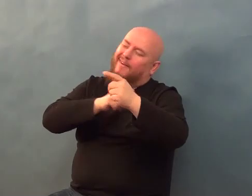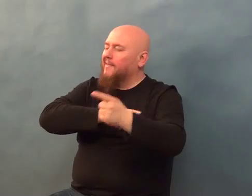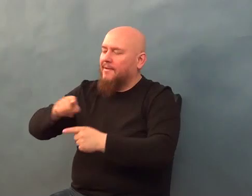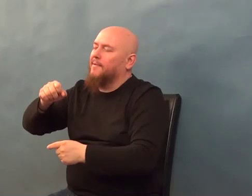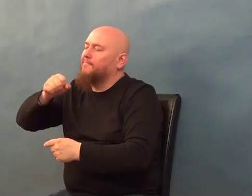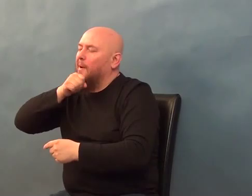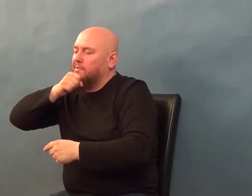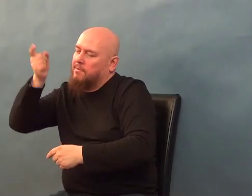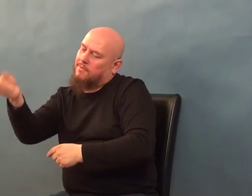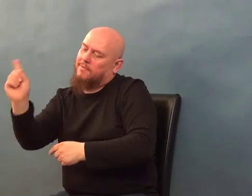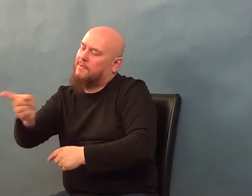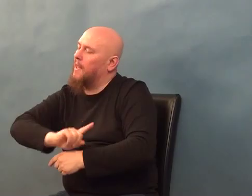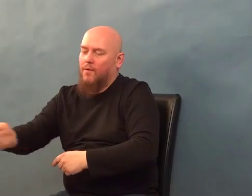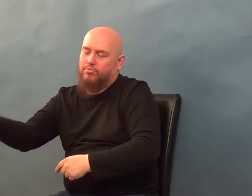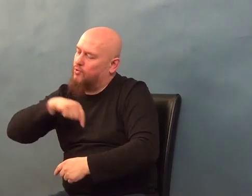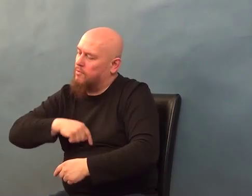Babcia mu grozi i mówi, że nie wolno mu tu przychodzić.